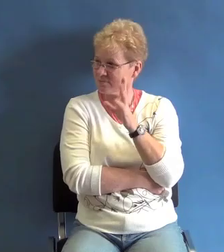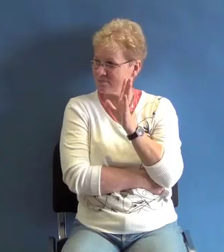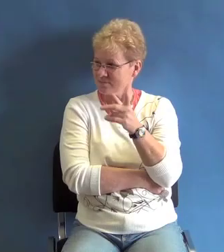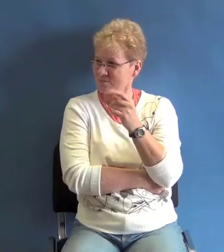Nie ma.